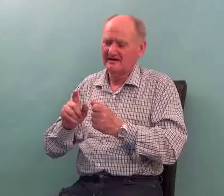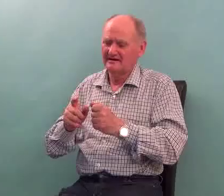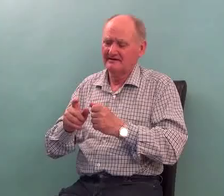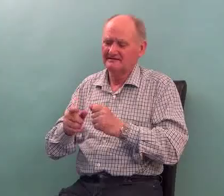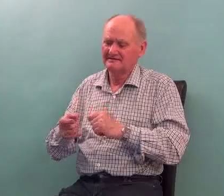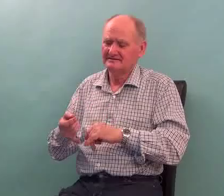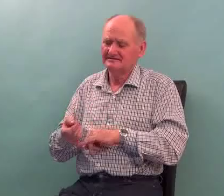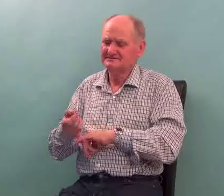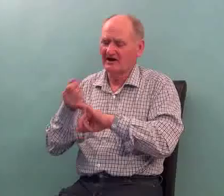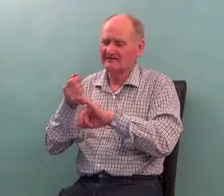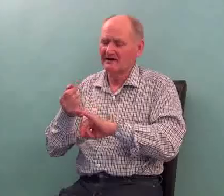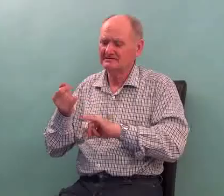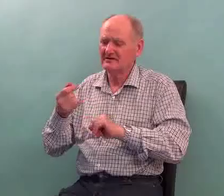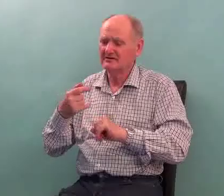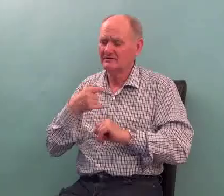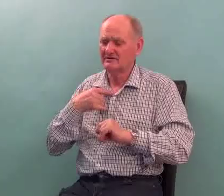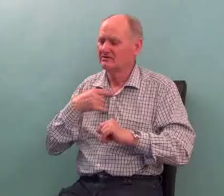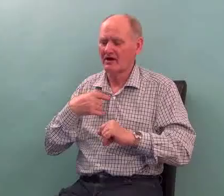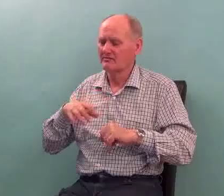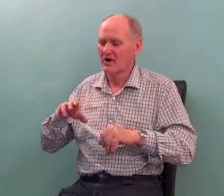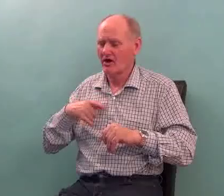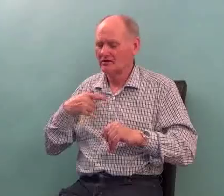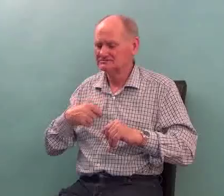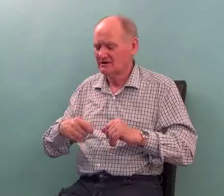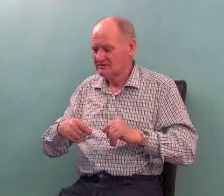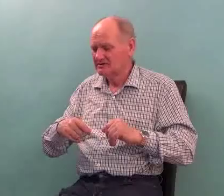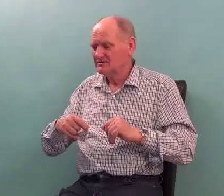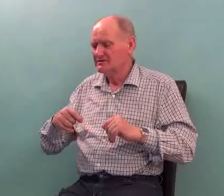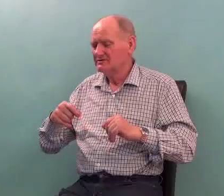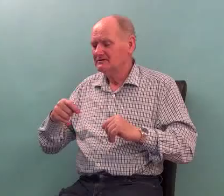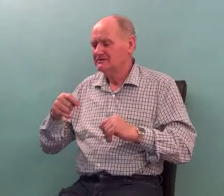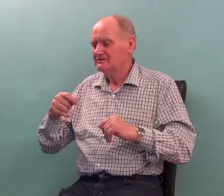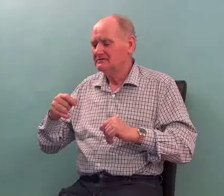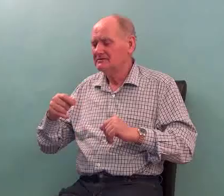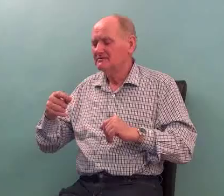Byłem zawieszony, byłem nieobecny.